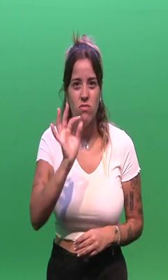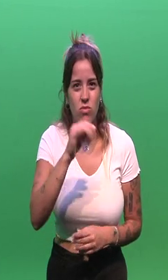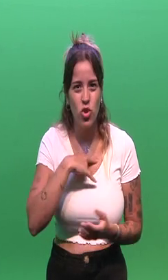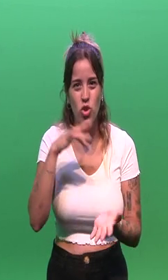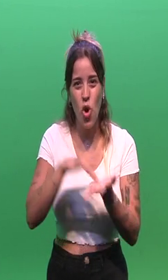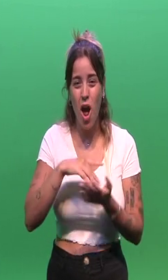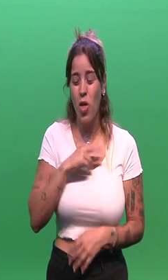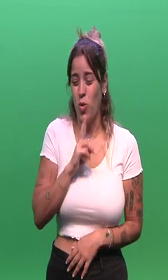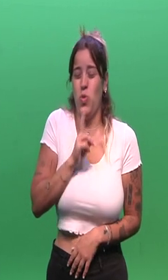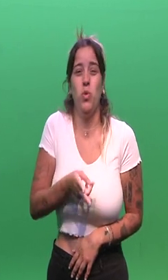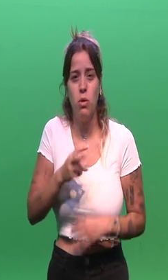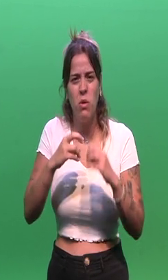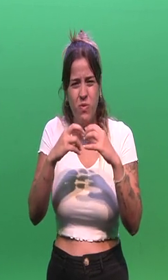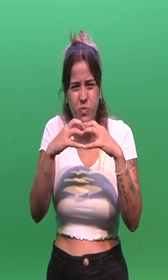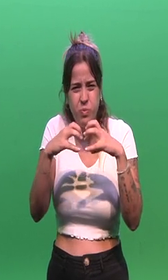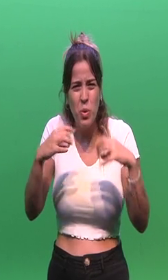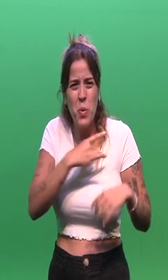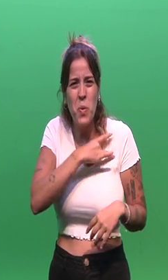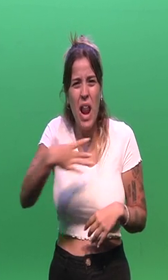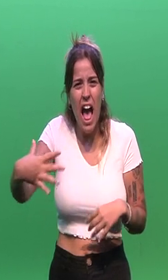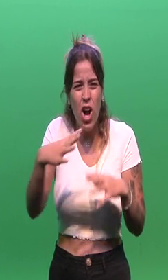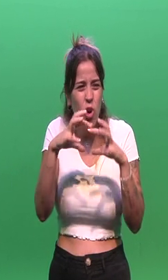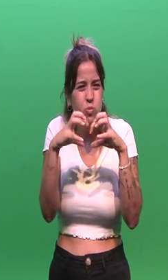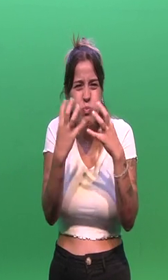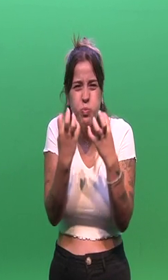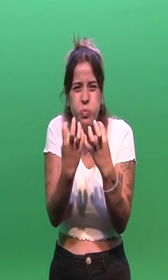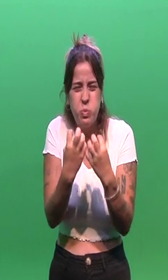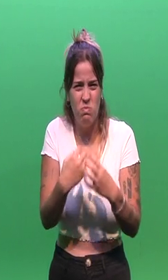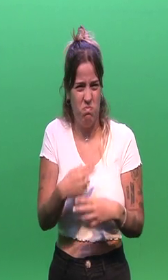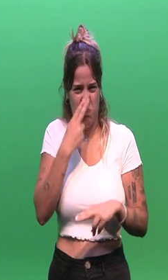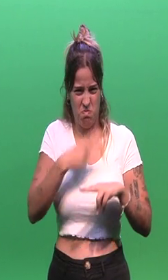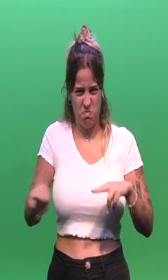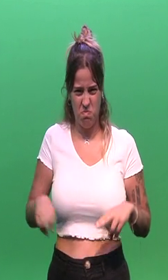Sí, quan escupo veig una espuma de color blanc i espessa, és estrany.